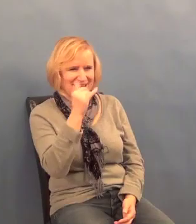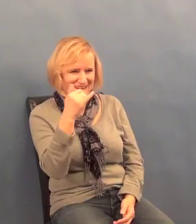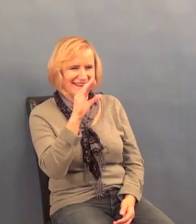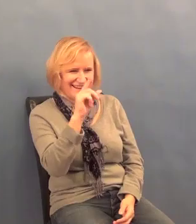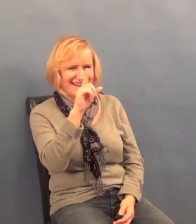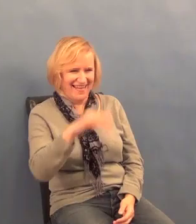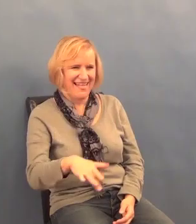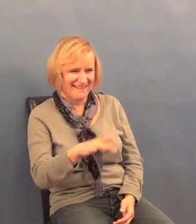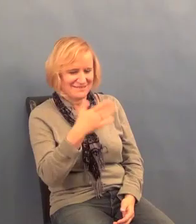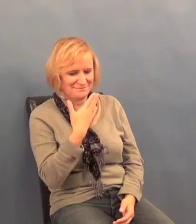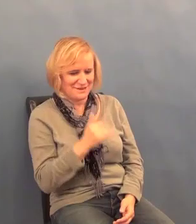Micek, tak.